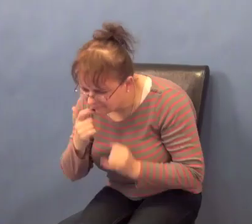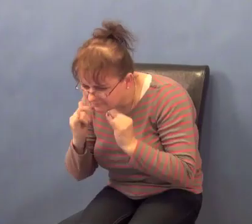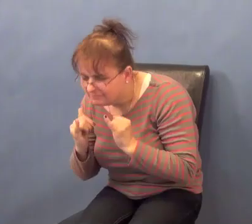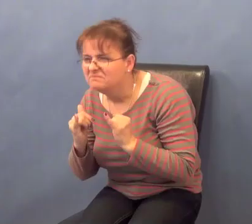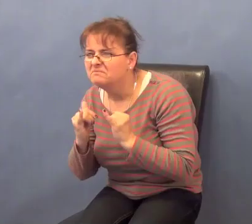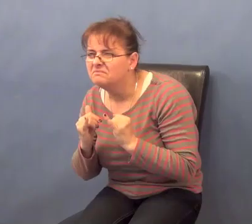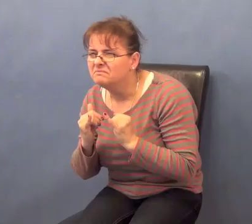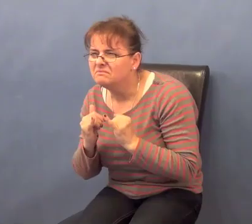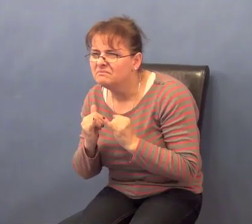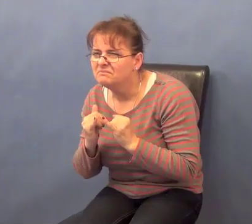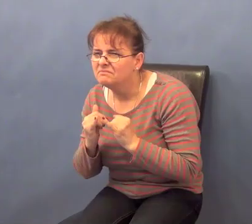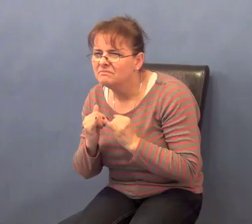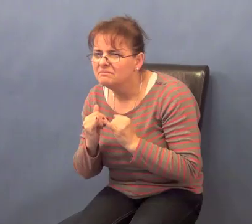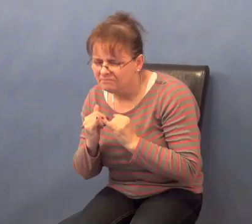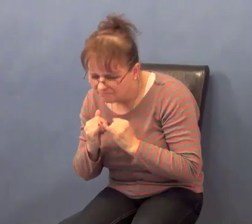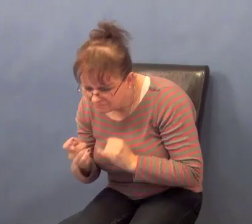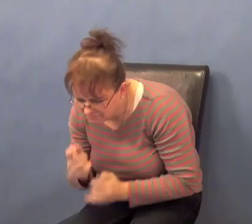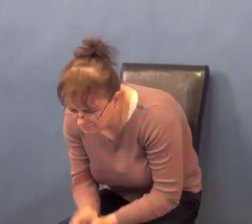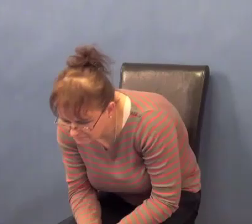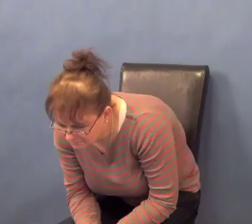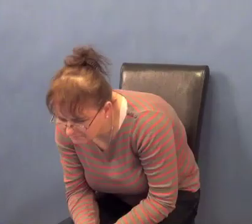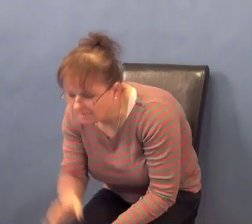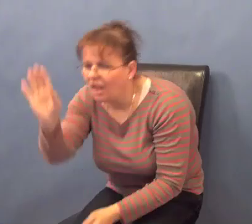Co to za krzesło?